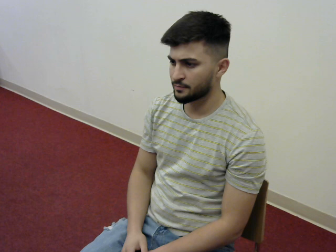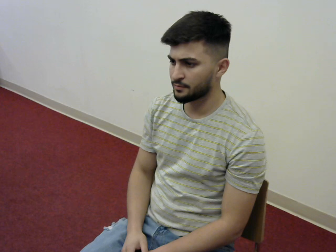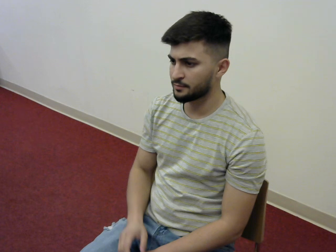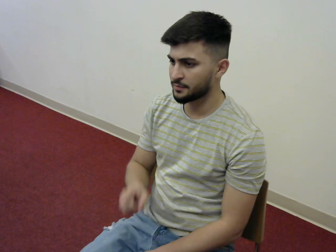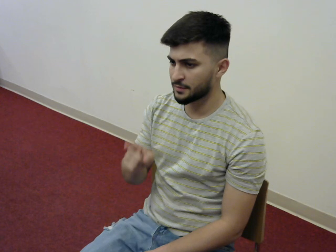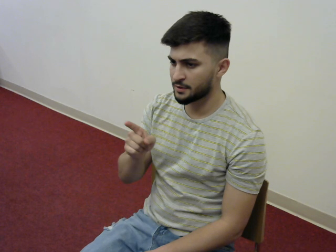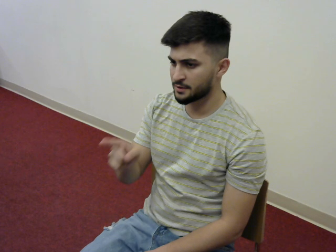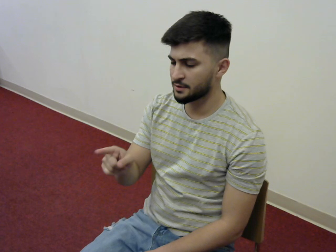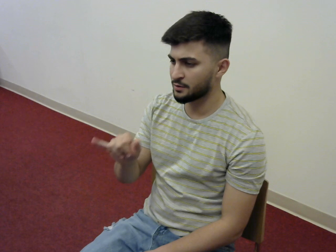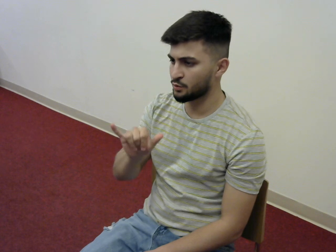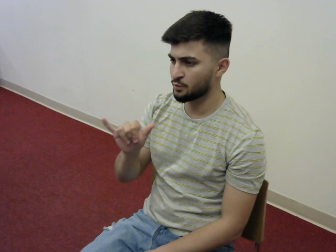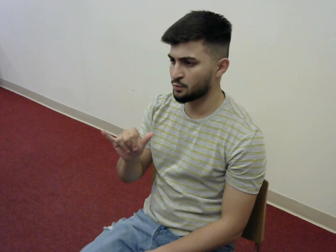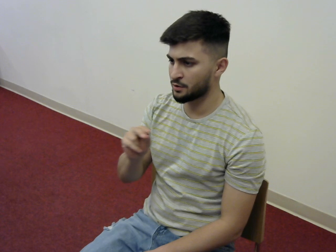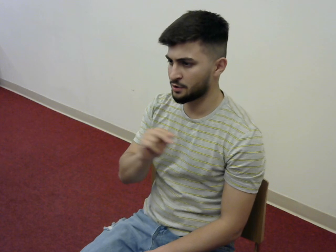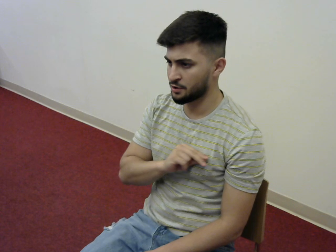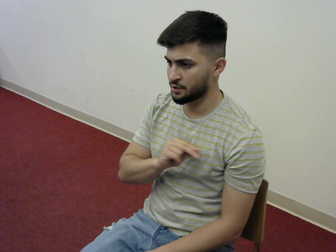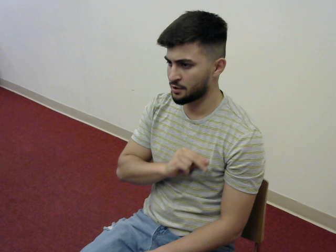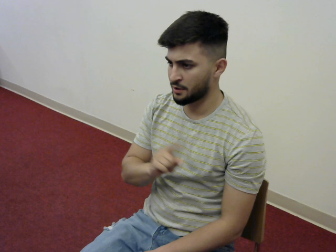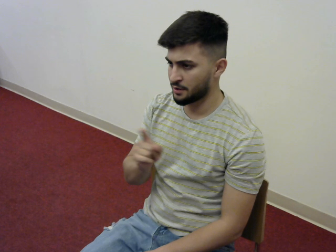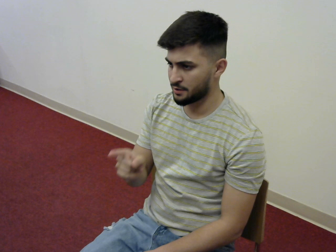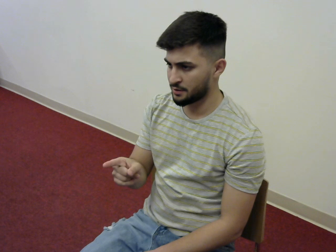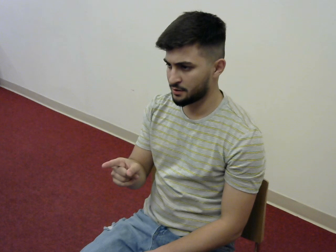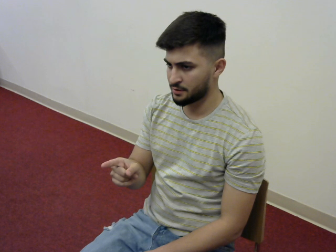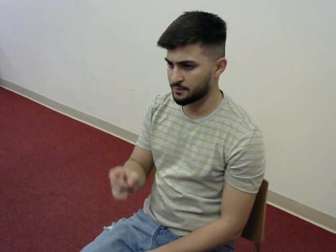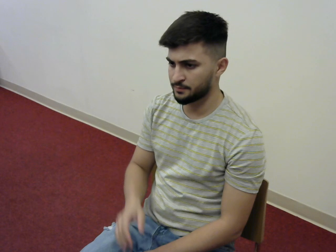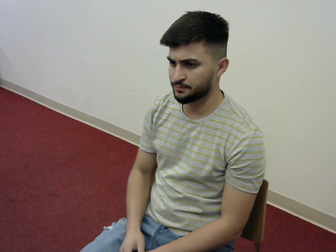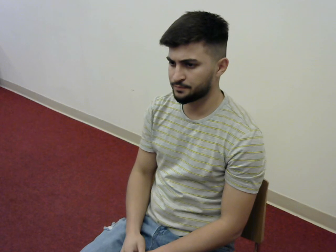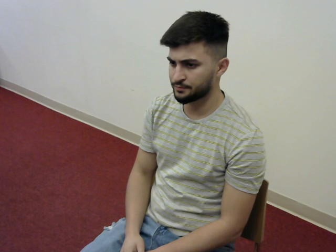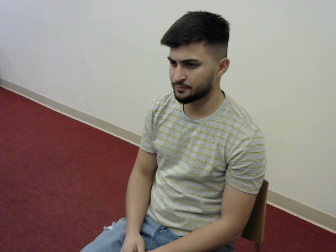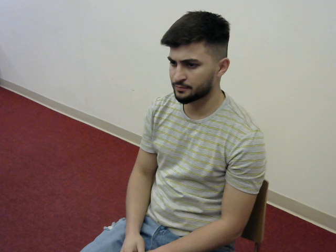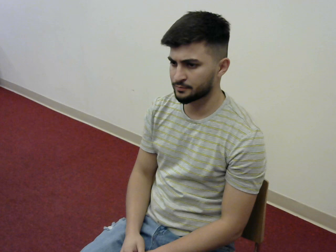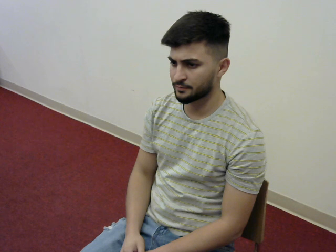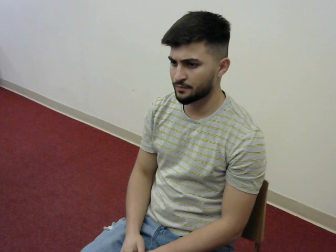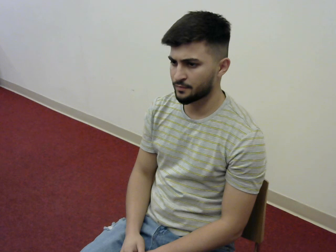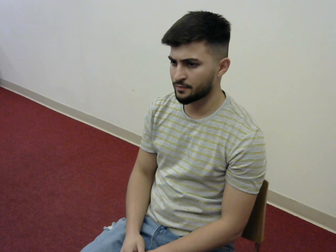Siz şənbə günü işləyirsiz?